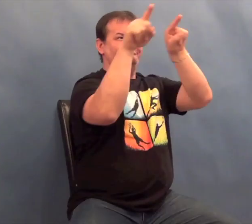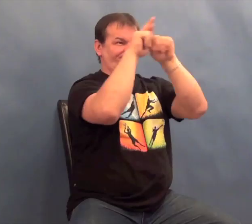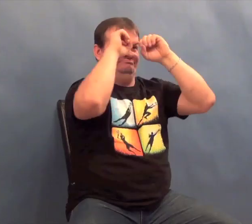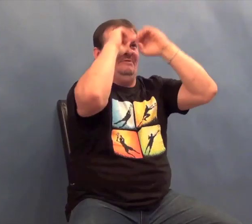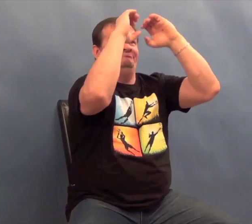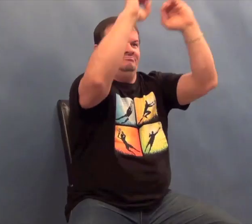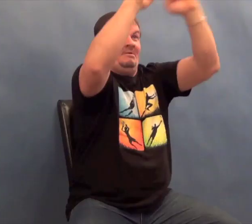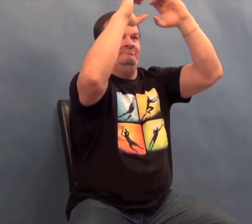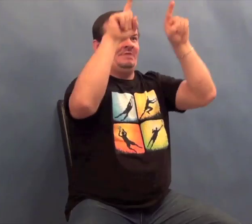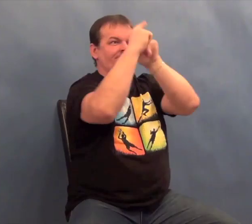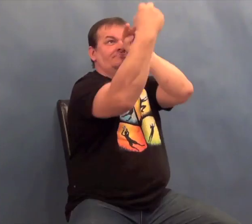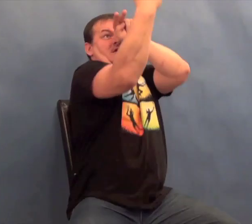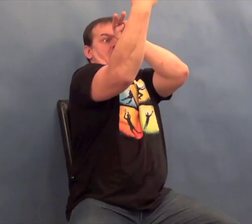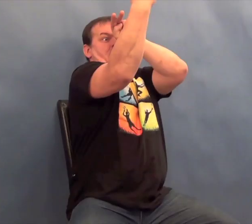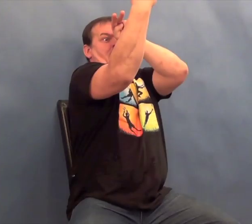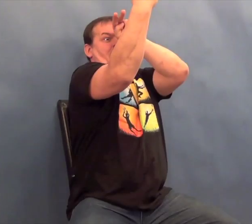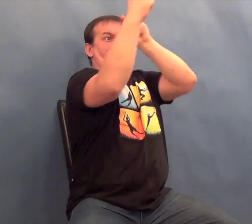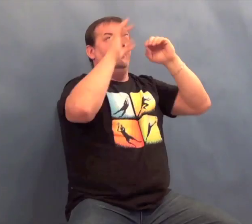Patrzą się na siebie zszokowani!